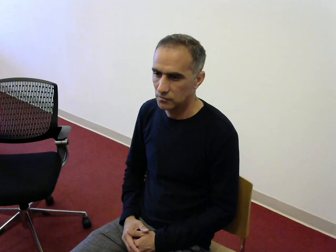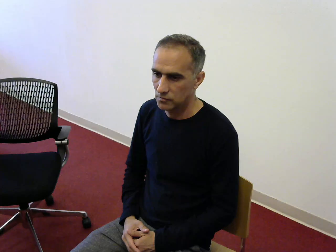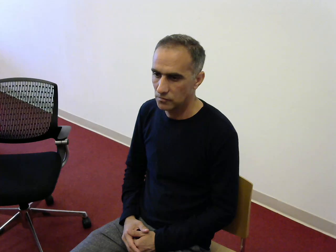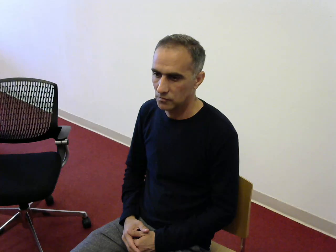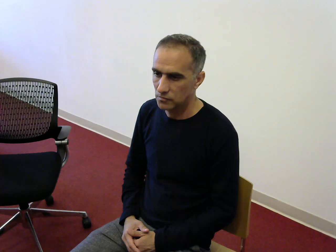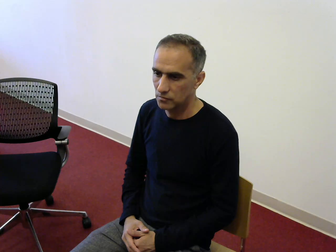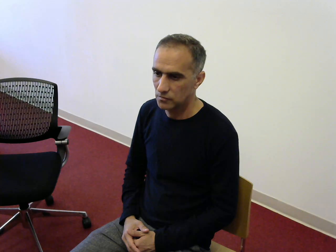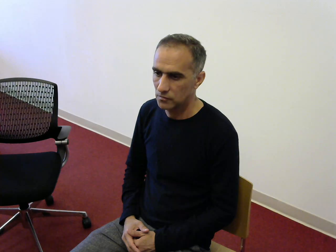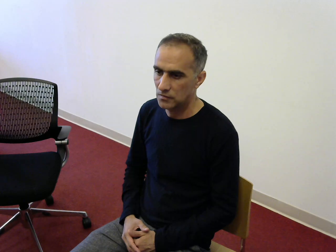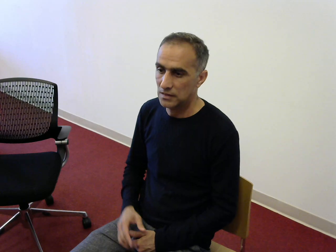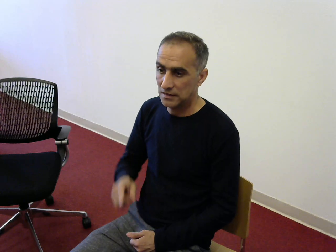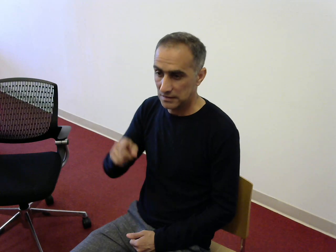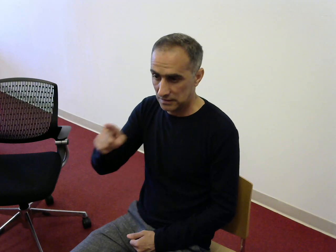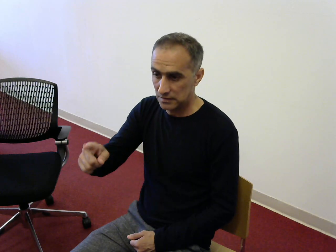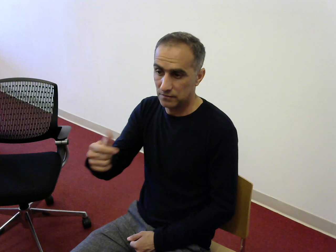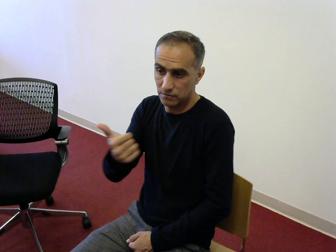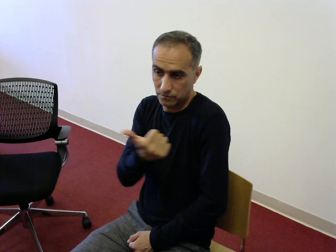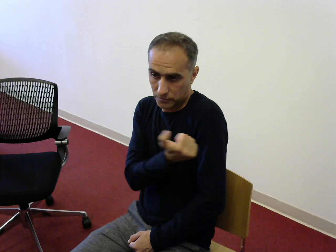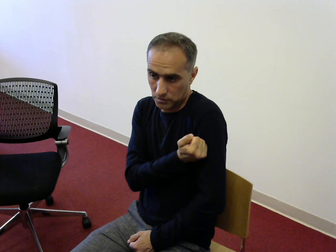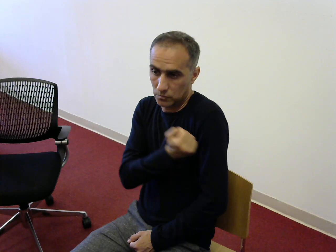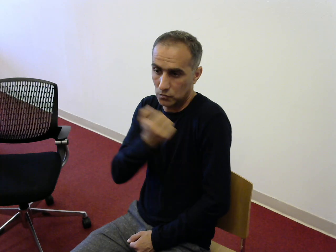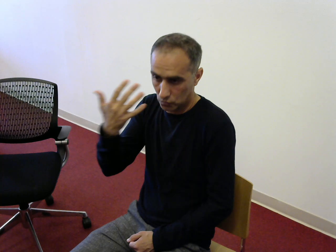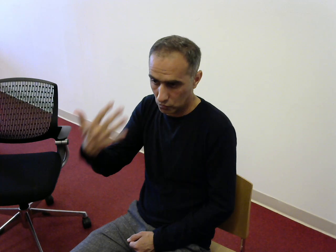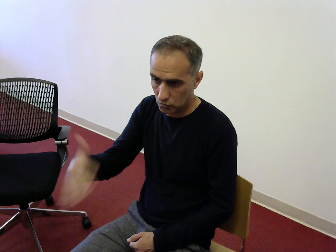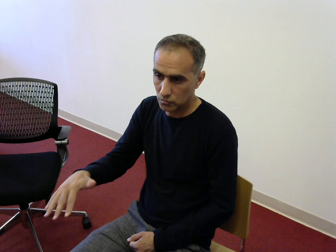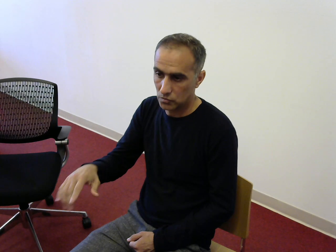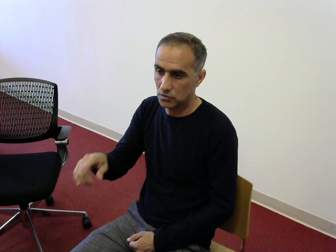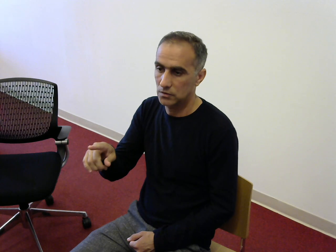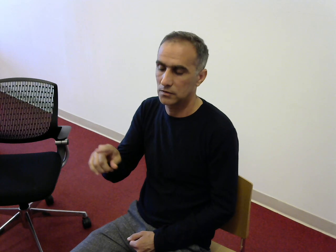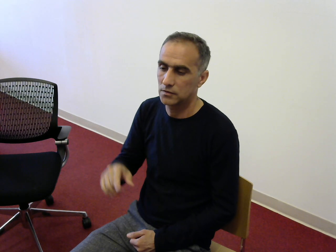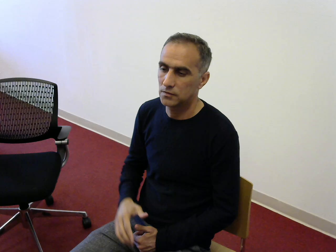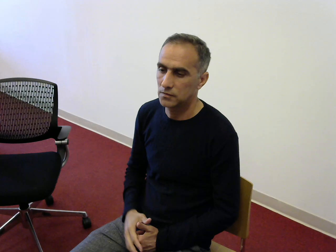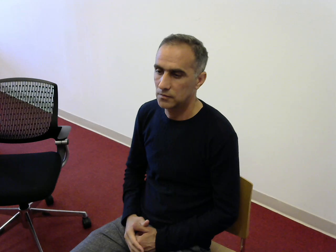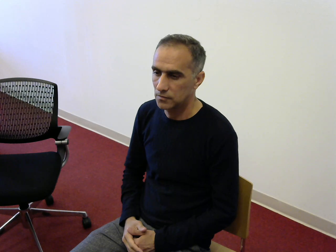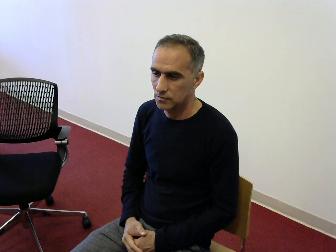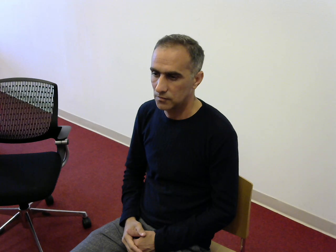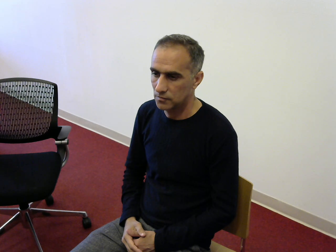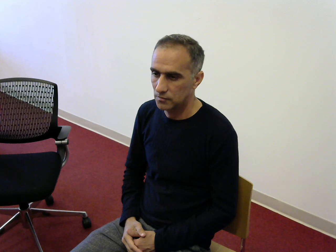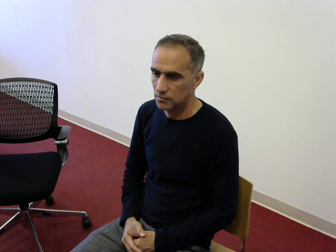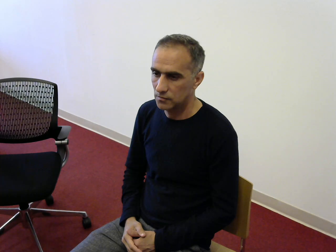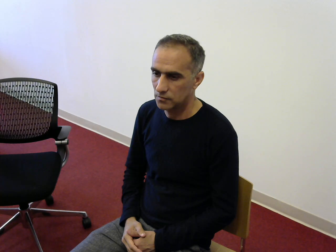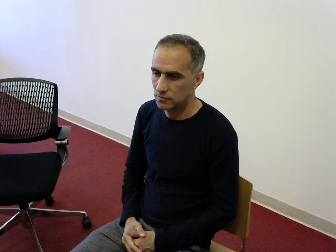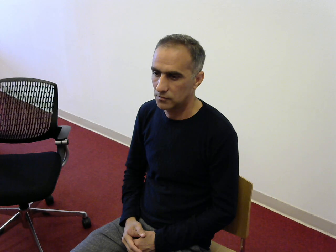Siz vaksin vurdurmusuzmu?